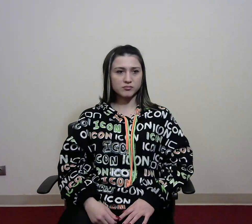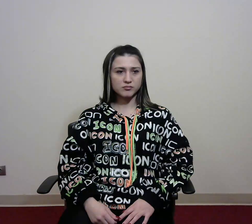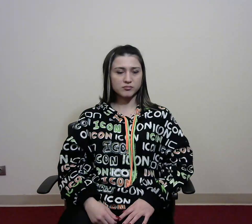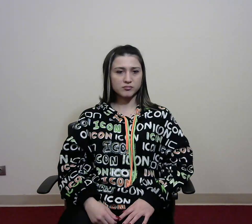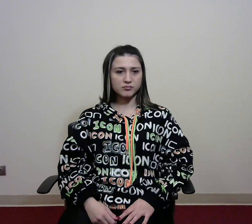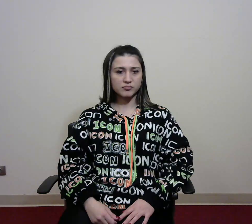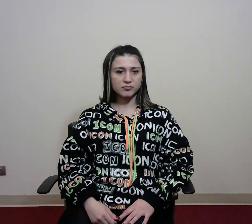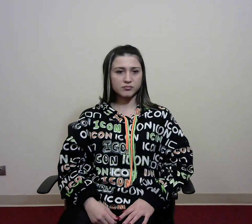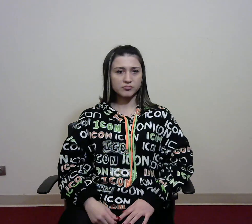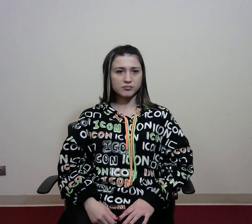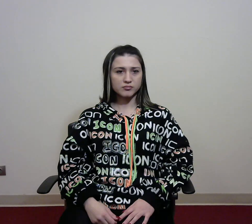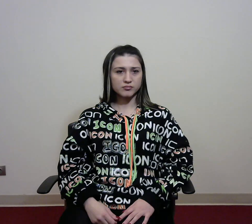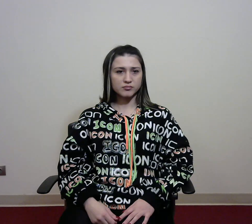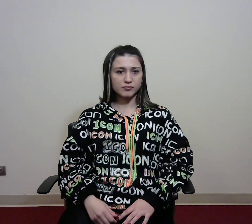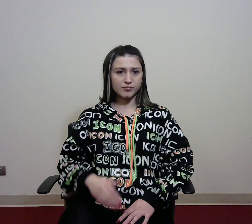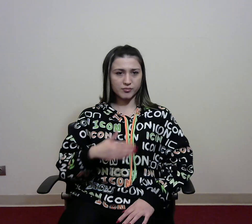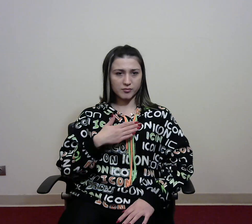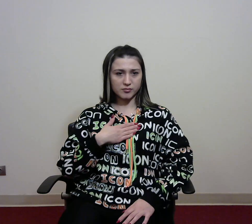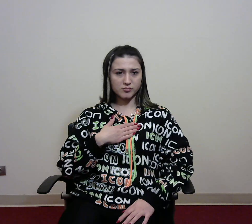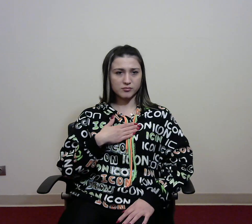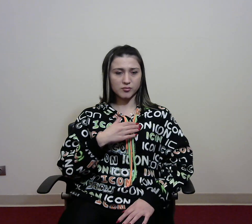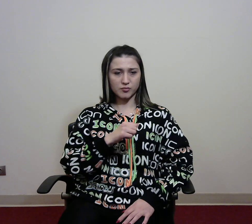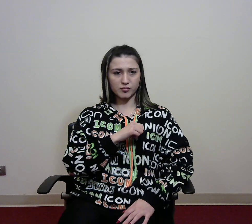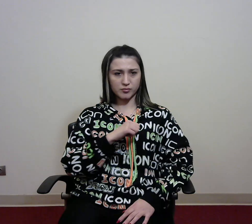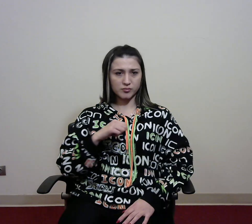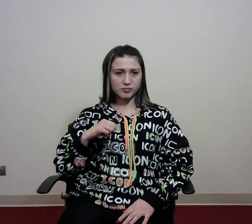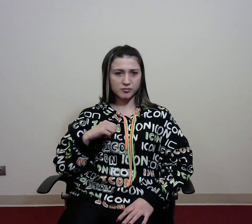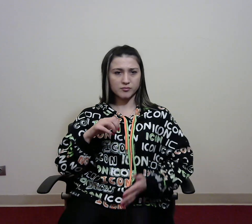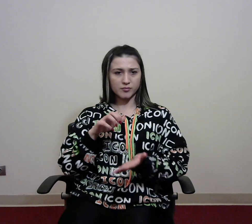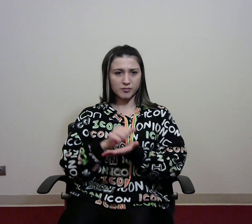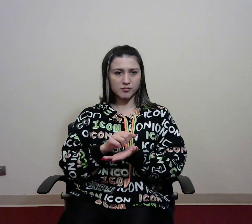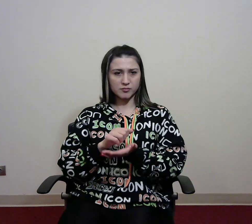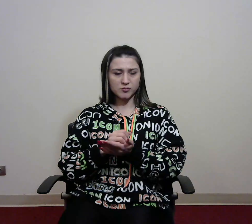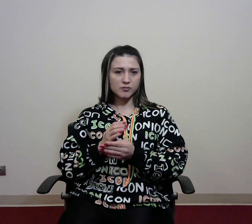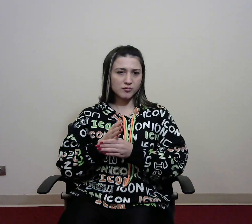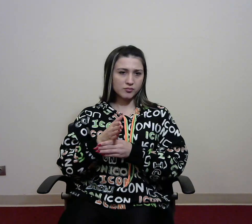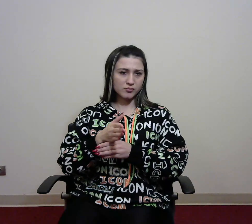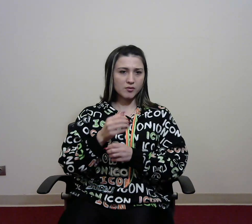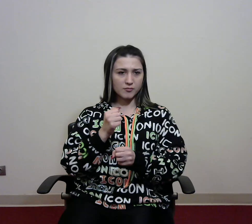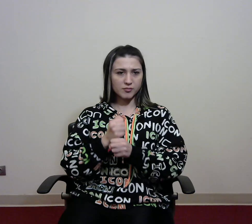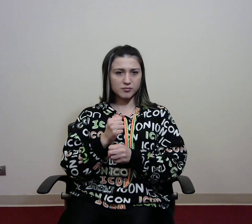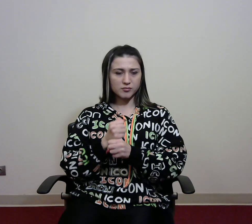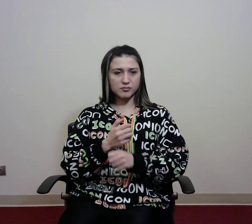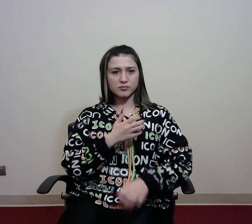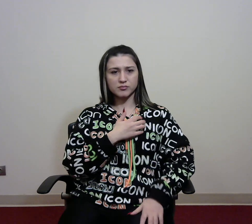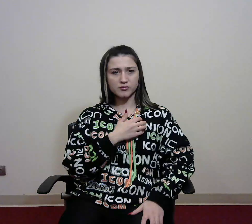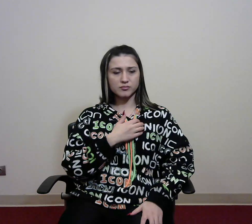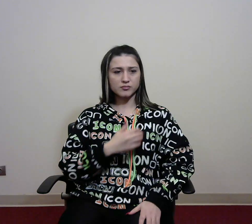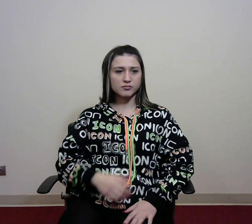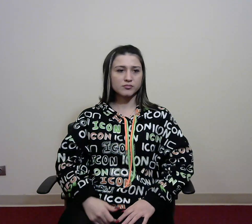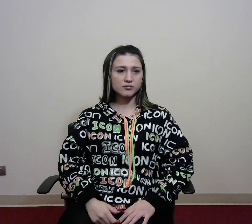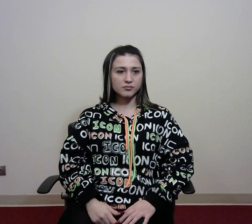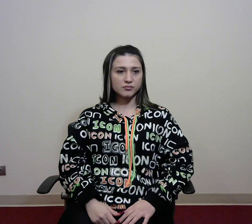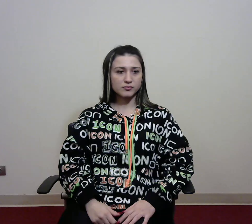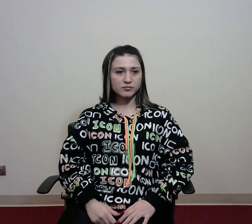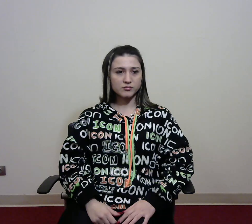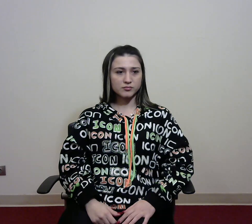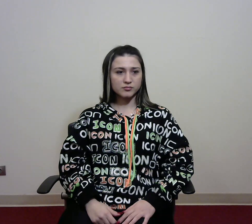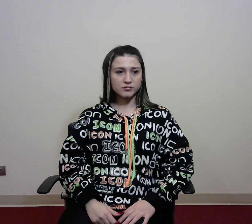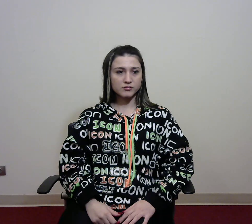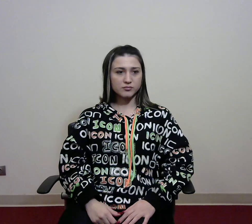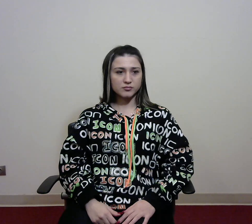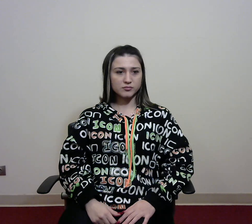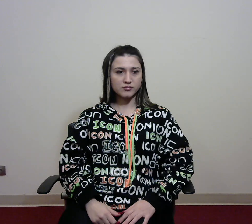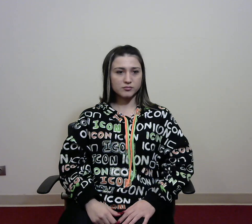Mən özünüməşğulluğa müraciət etmək istəyirəm